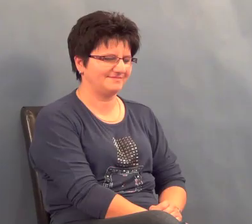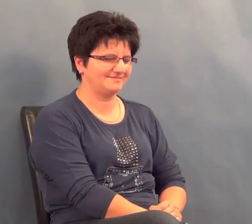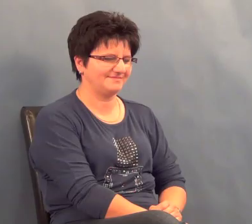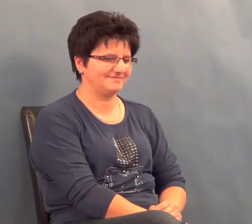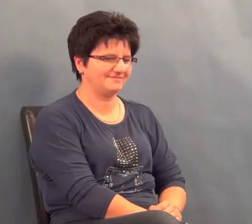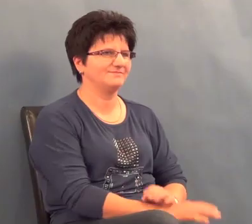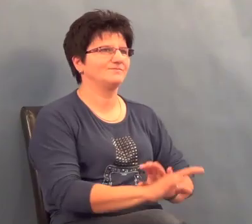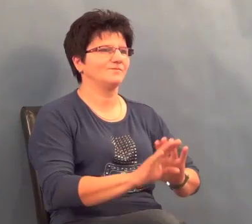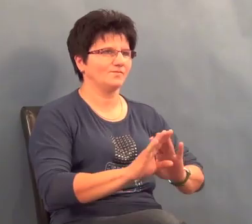Już.